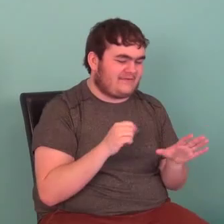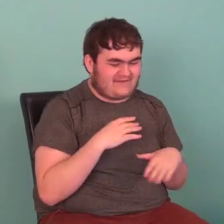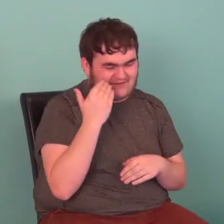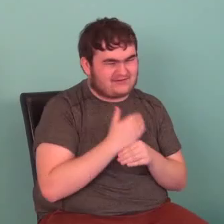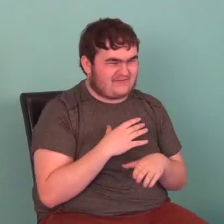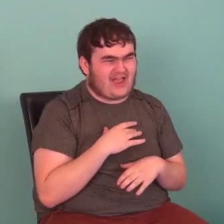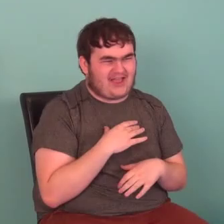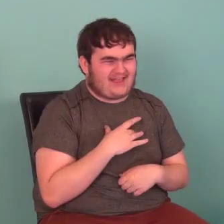Wieczorem jestem wolny.